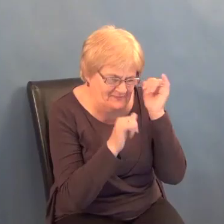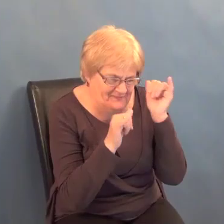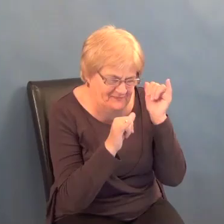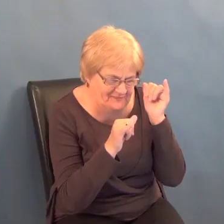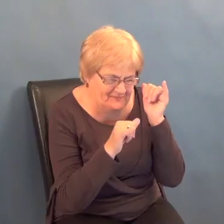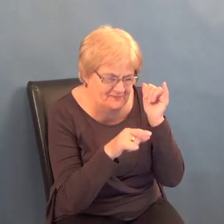Hałas.